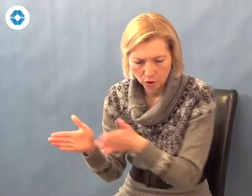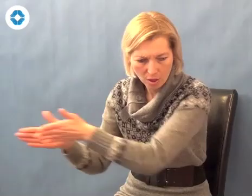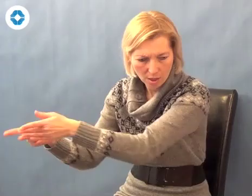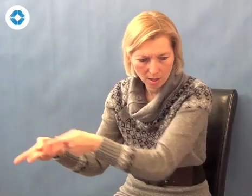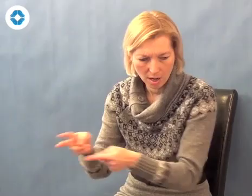A to drugie, to...